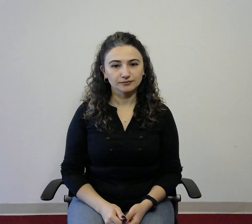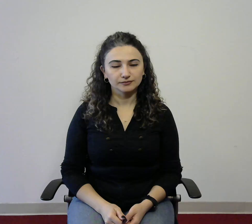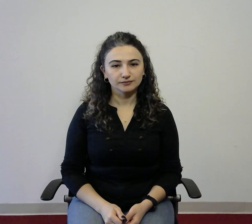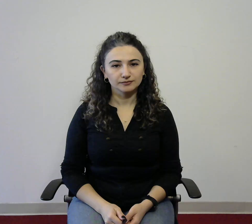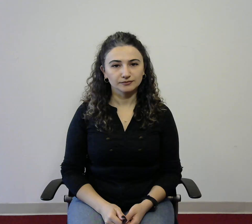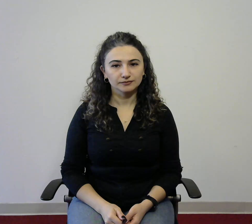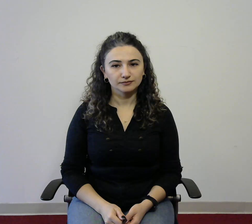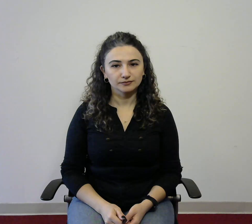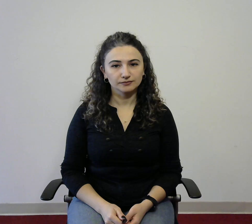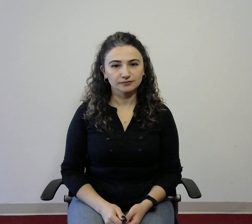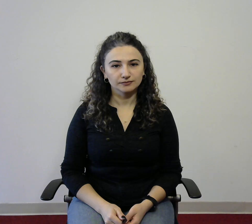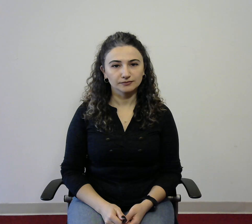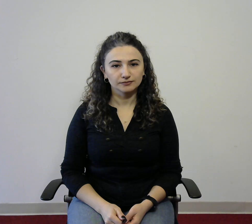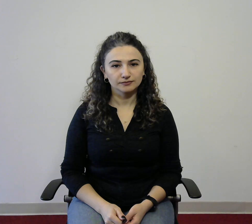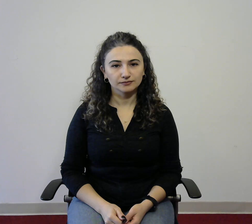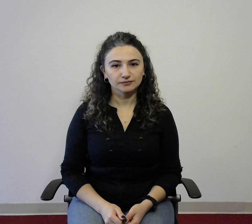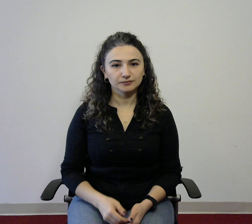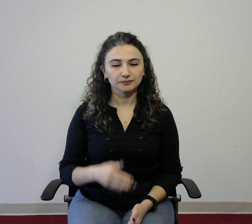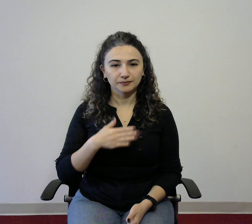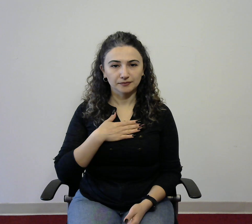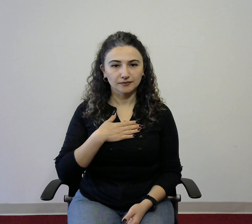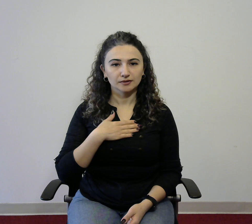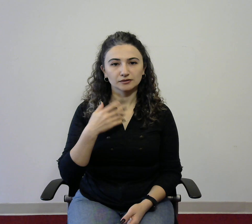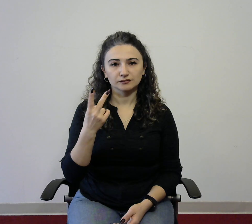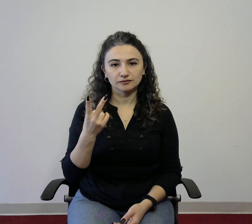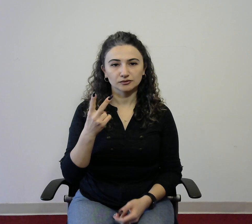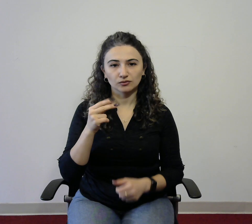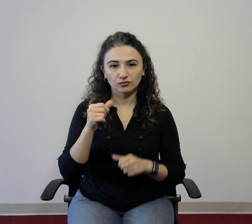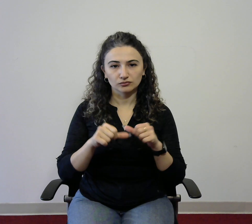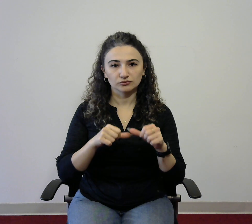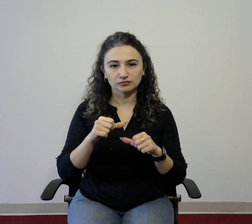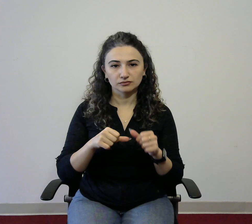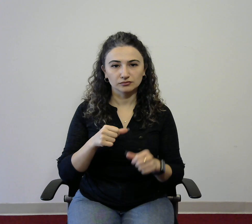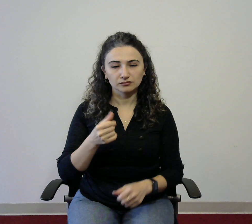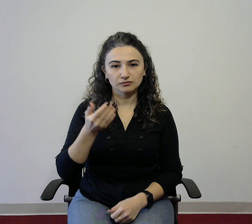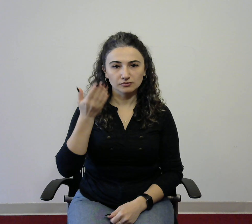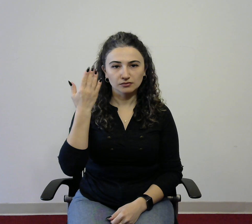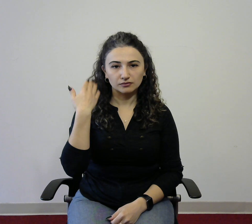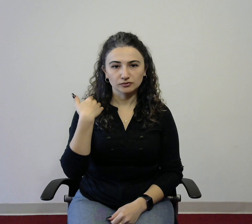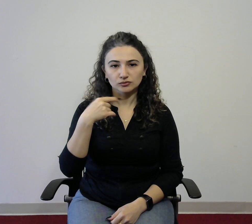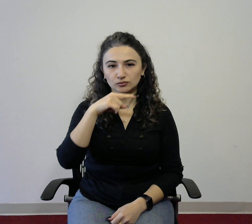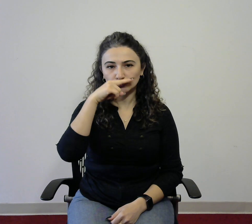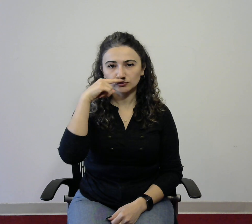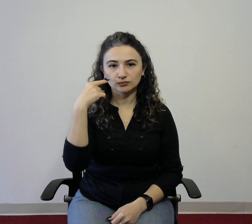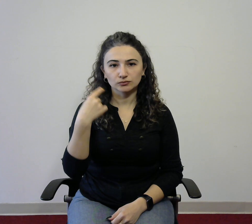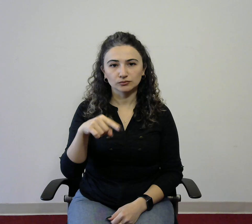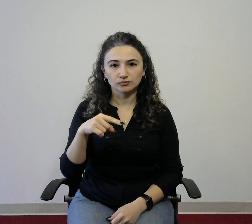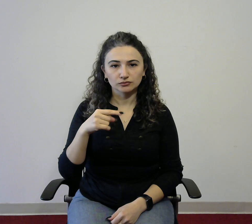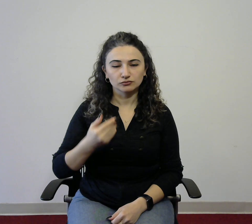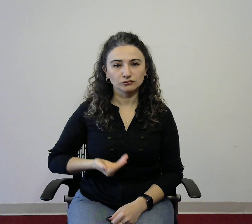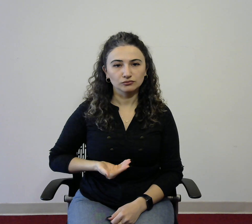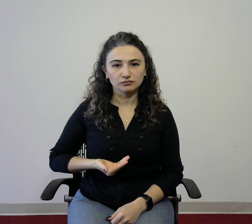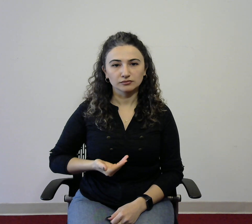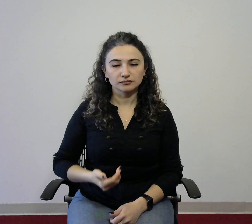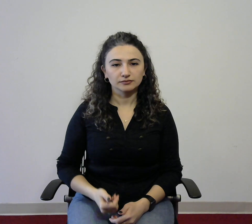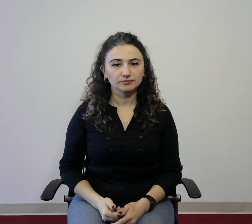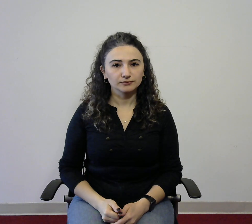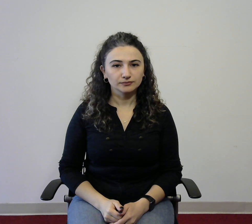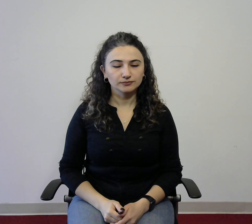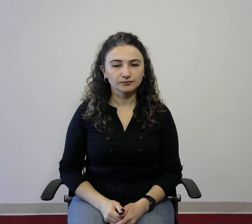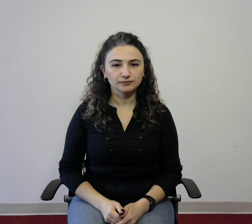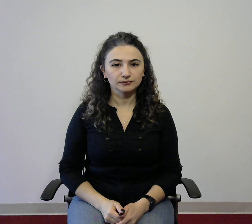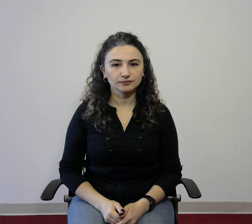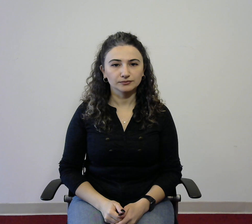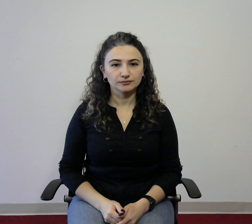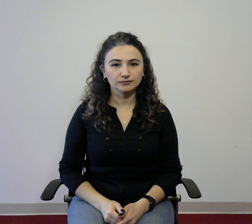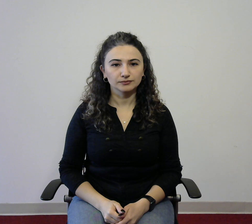Mən iki il öncə Rusiyada yaşayırdım